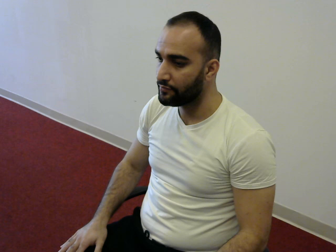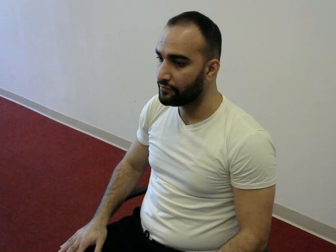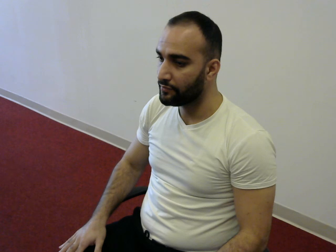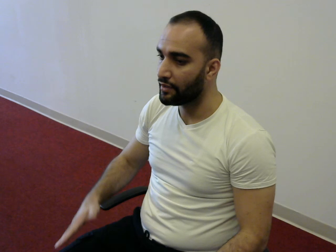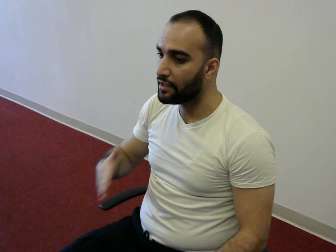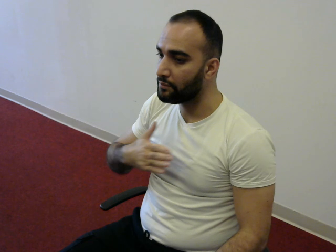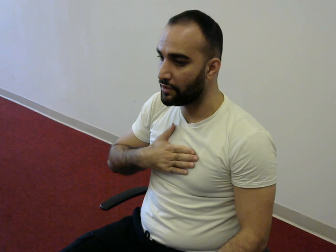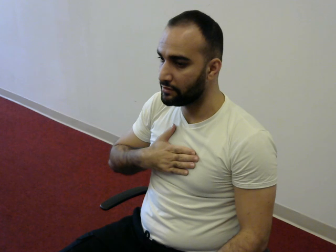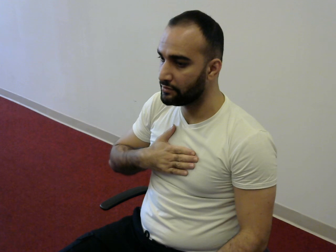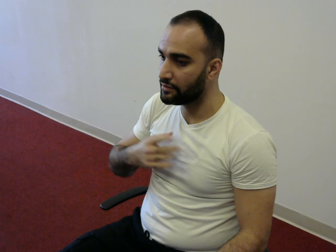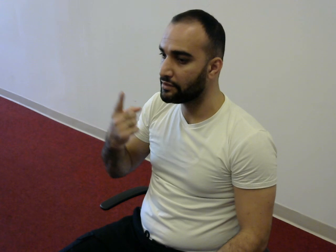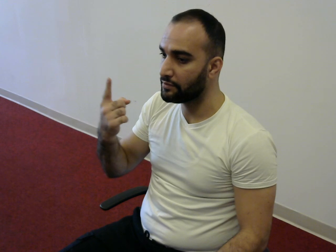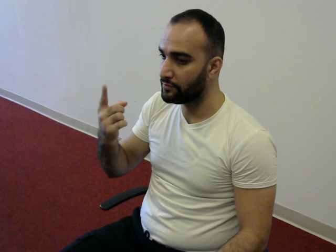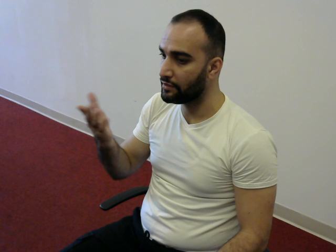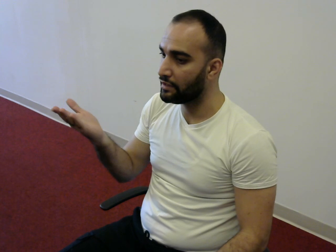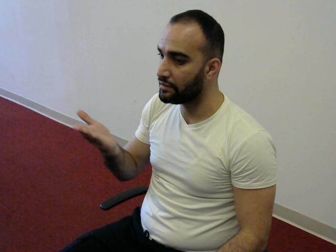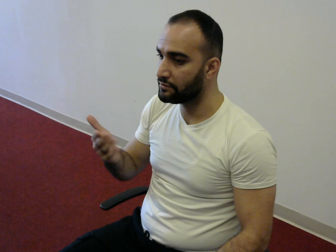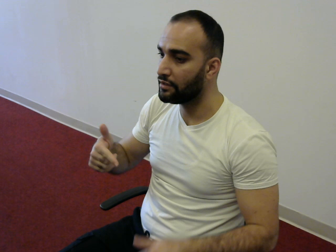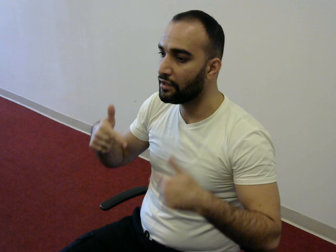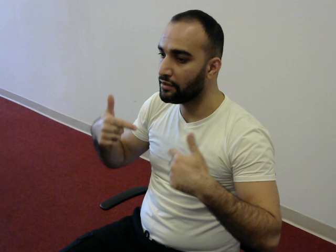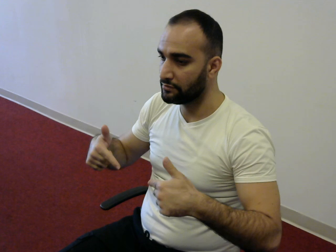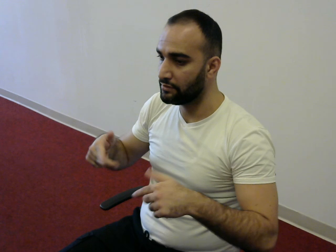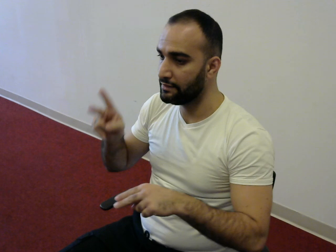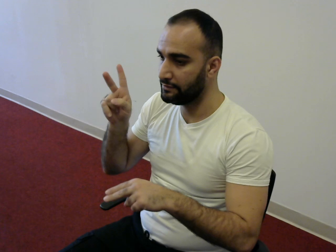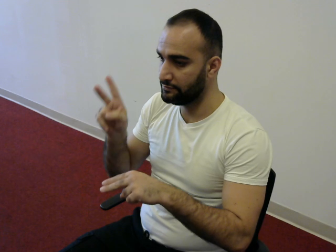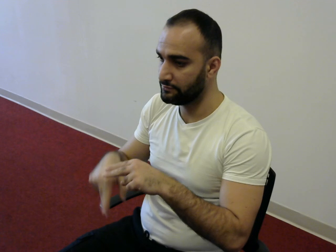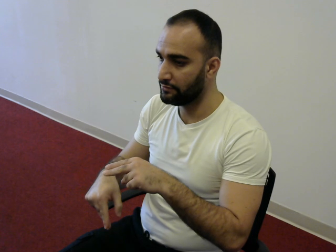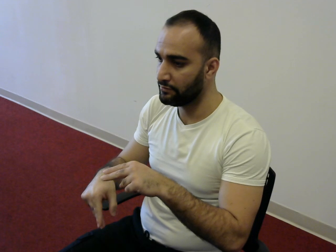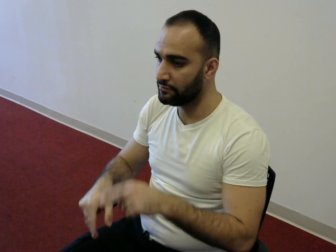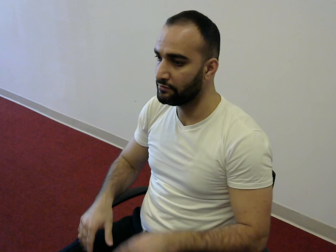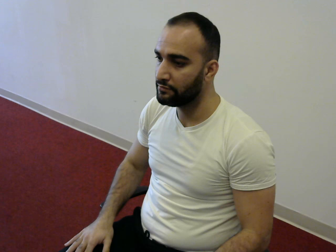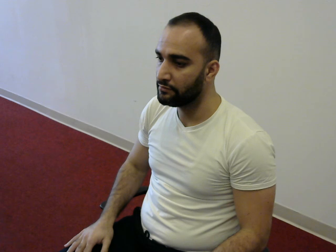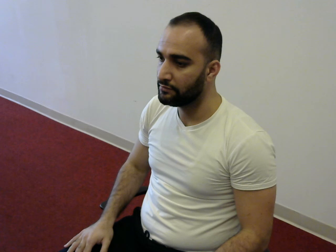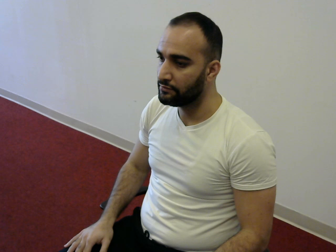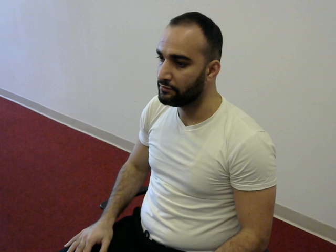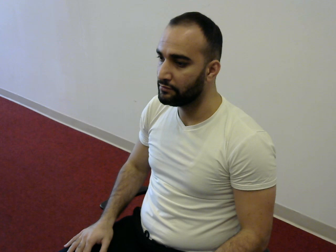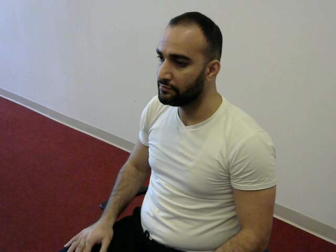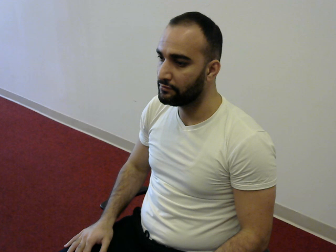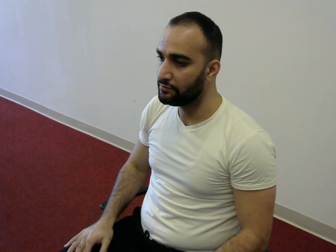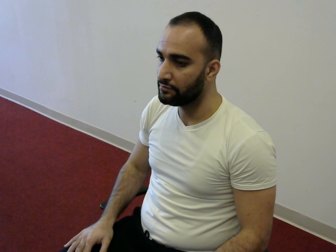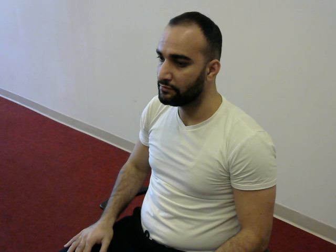Mən bir neçə imtahandan kəsildim